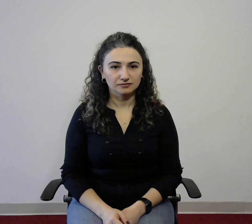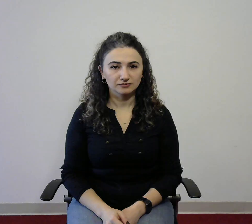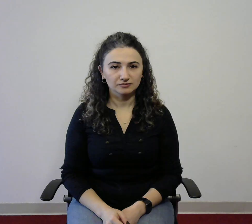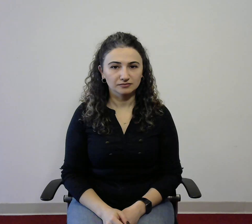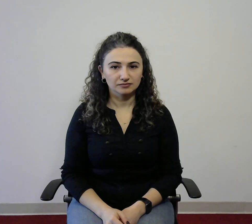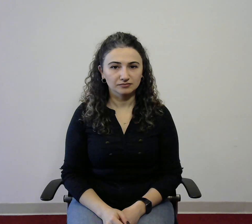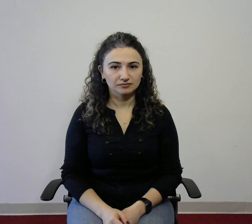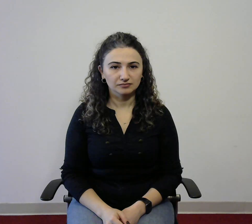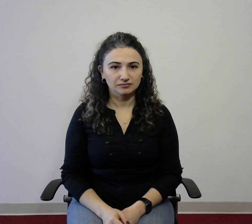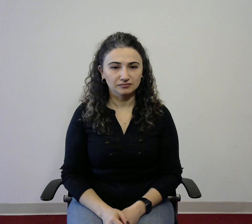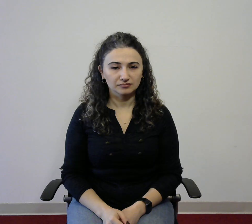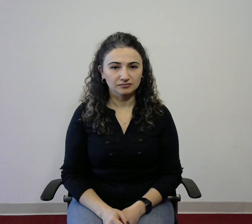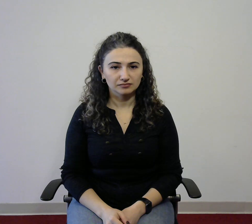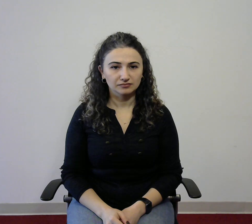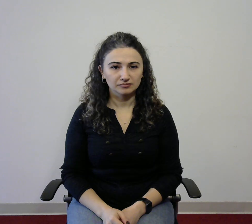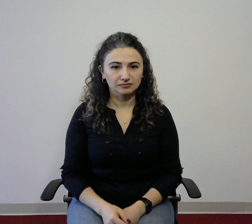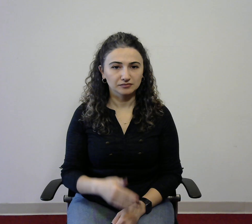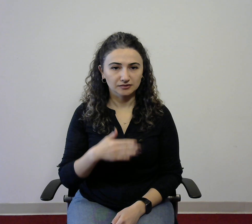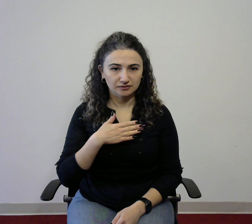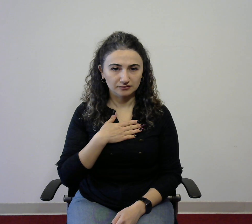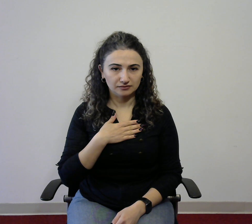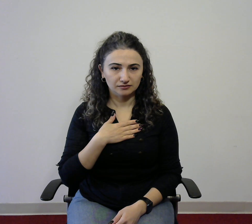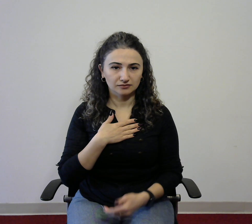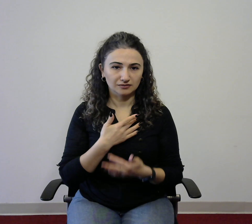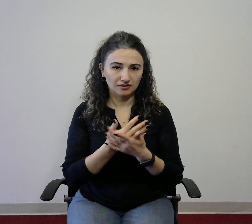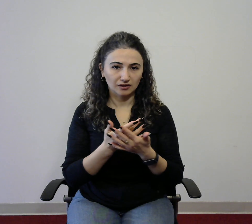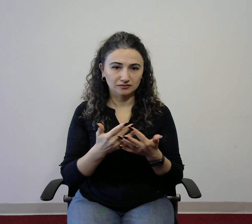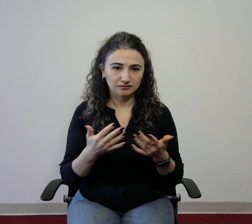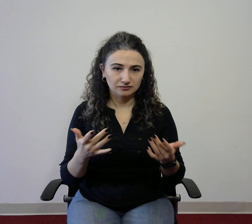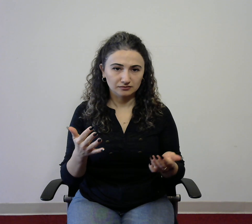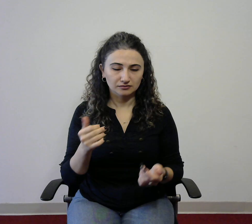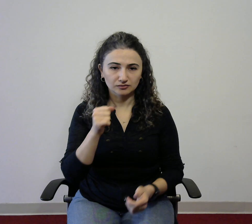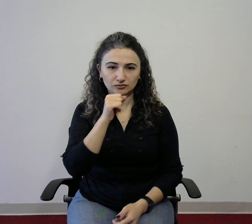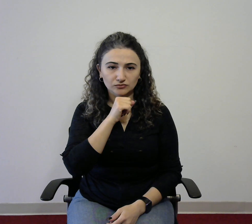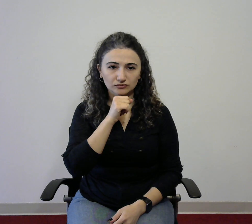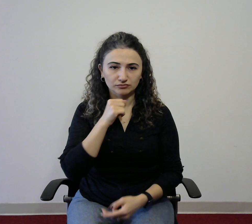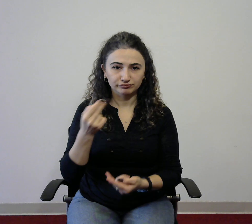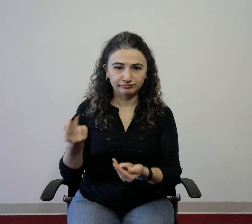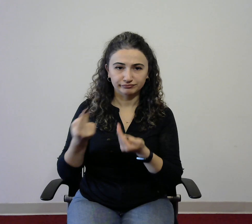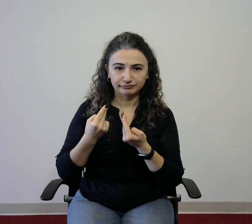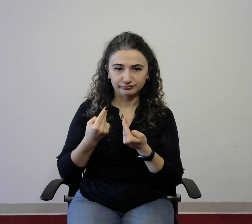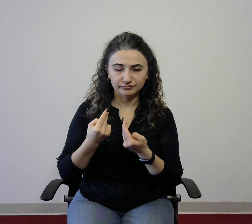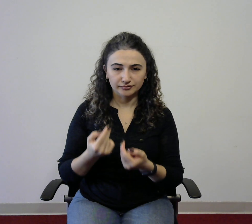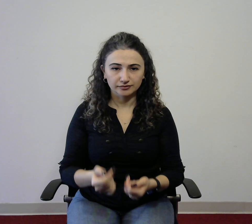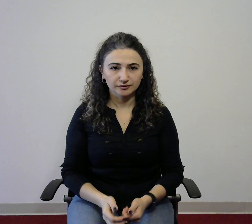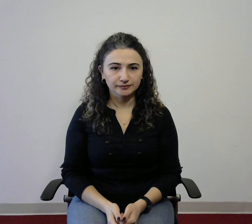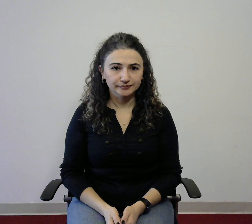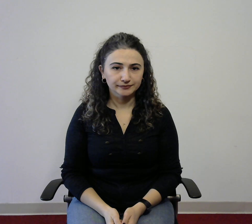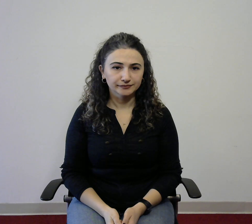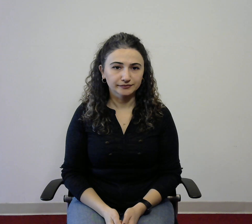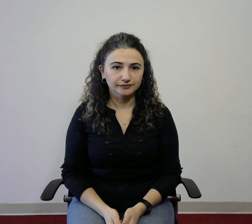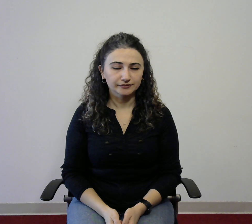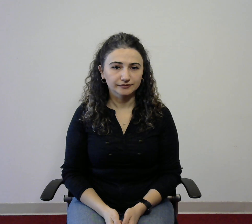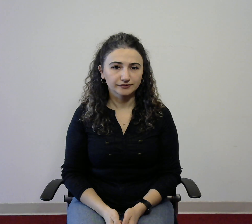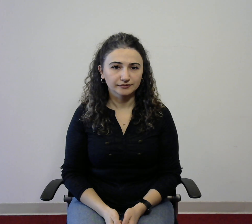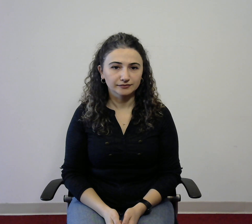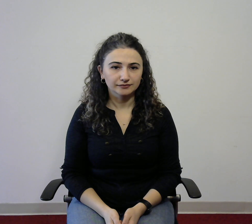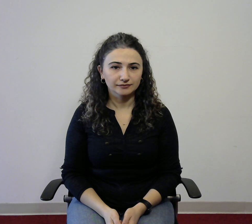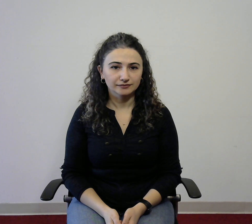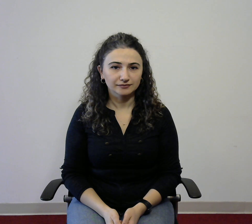Mənim əşyalarımı oğurlayıblar